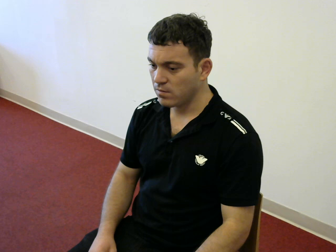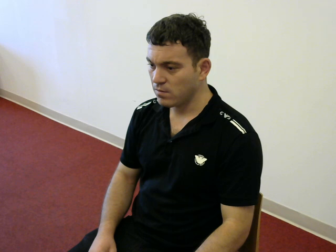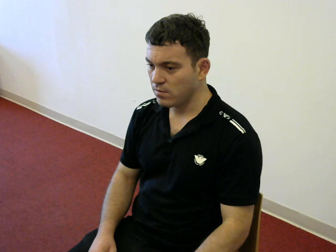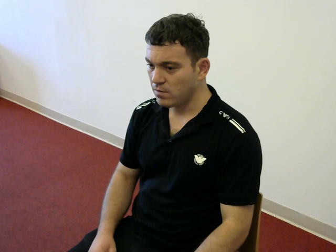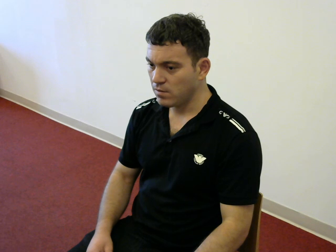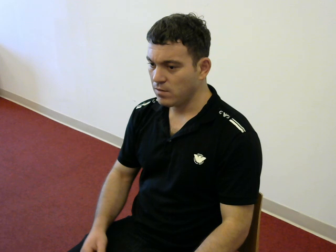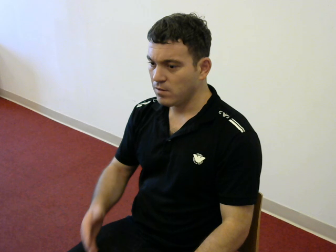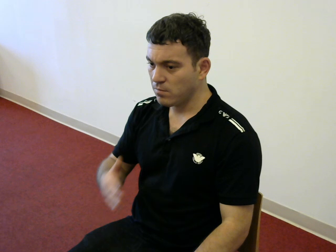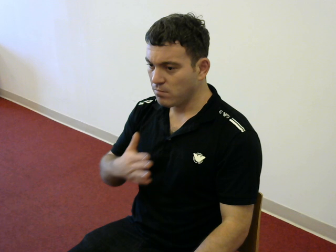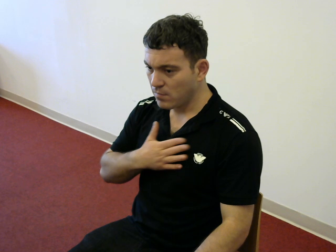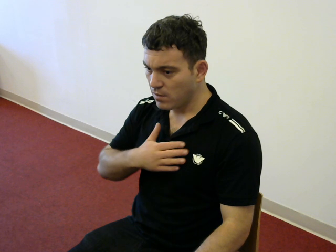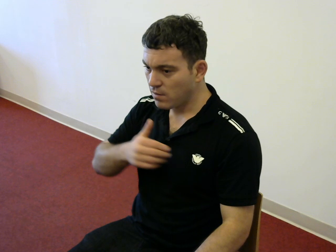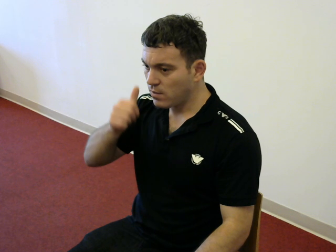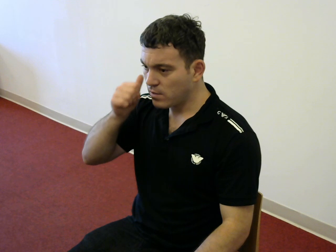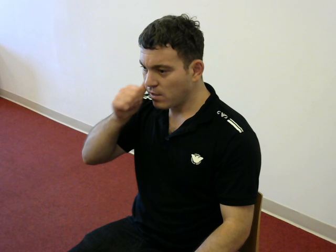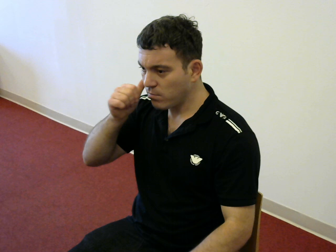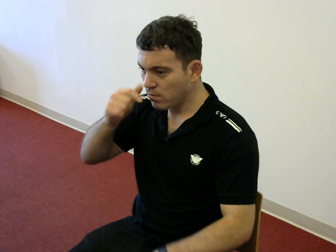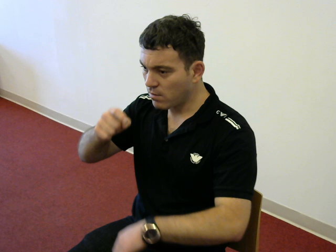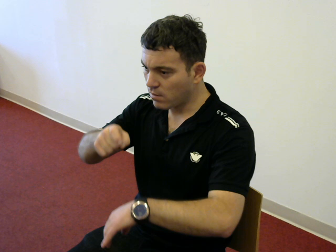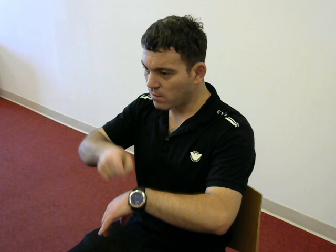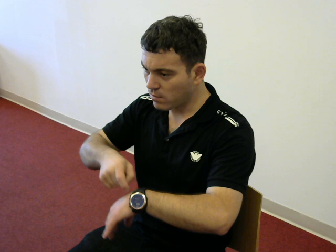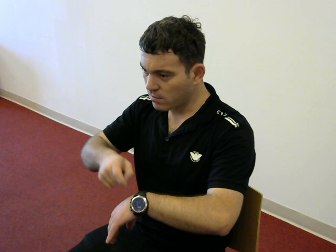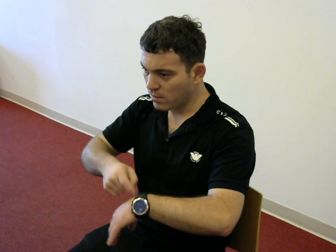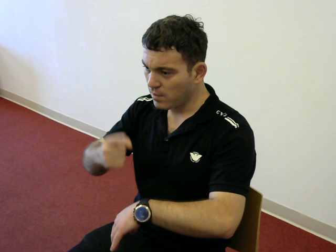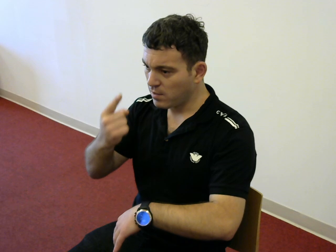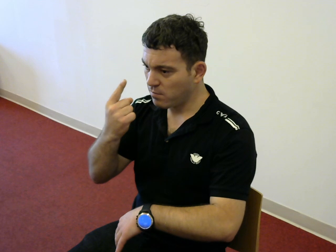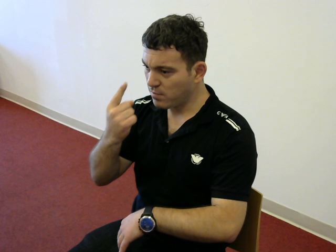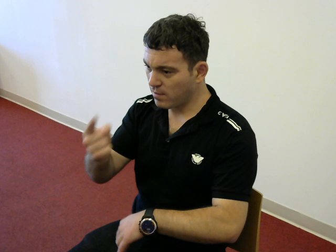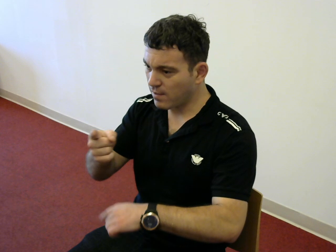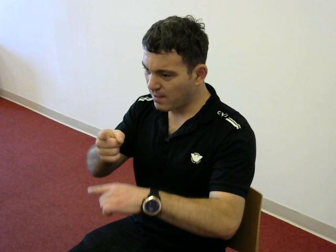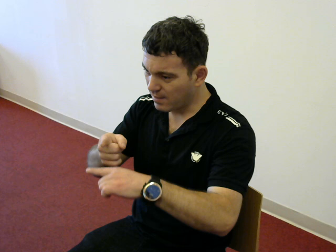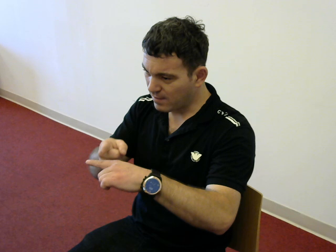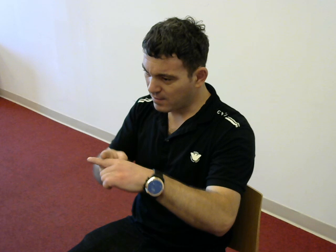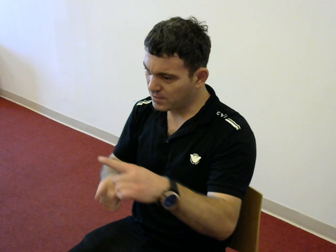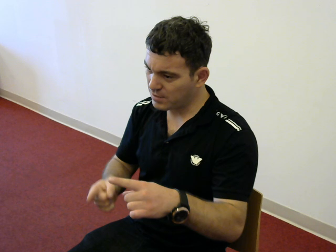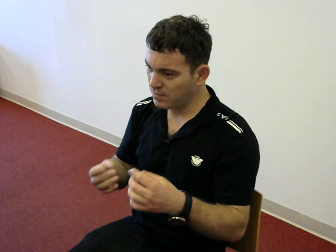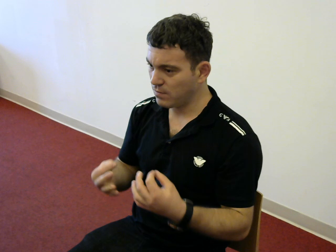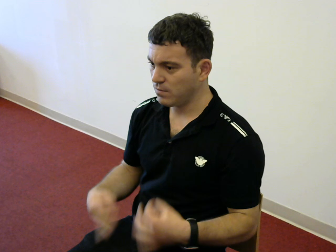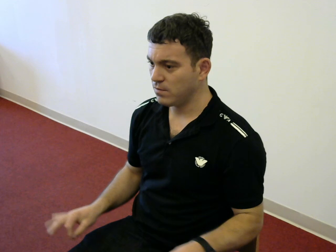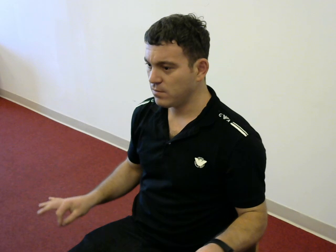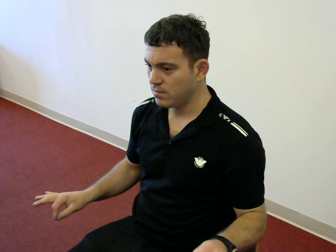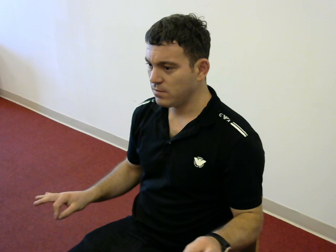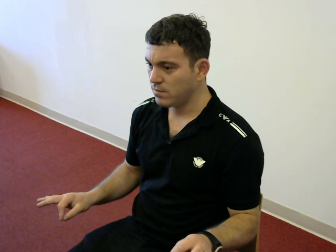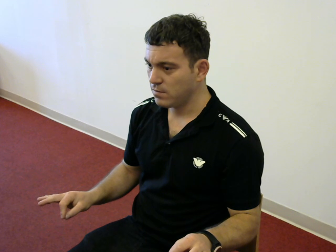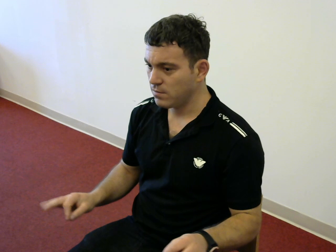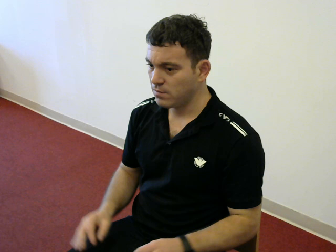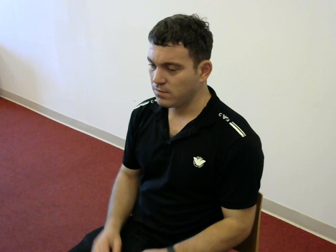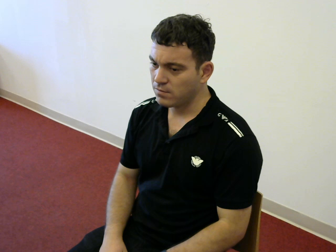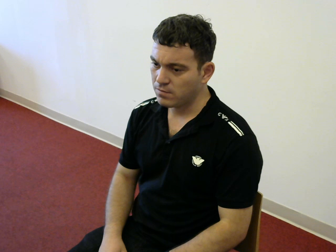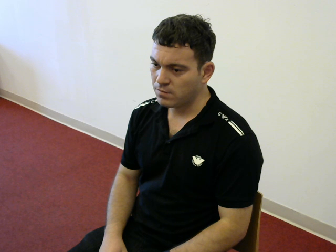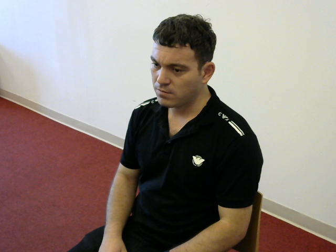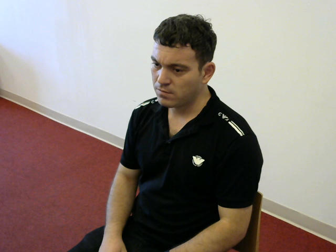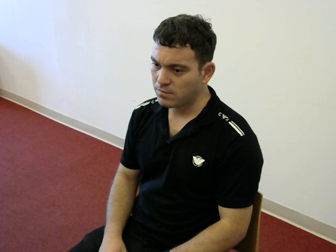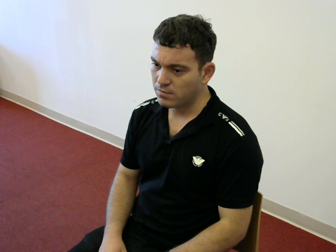Mən sabah saat birin yarısı boşam